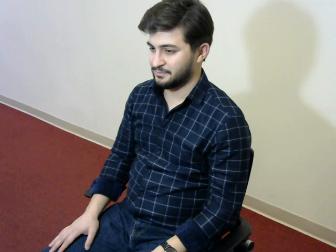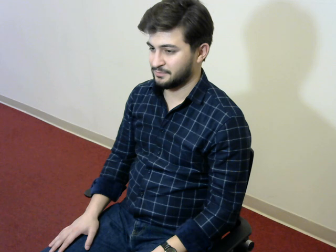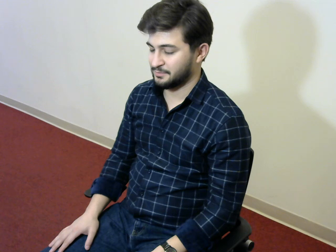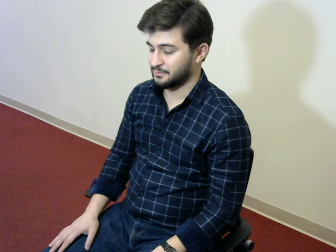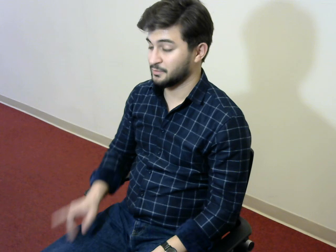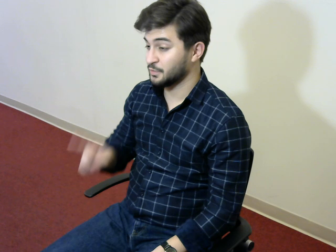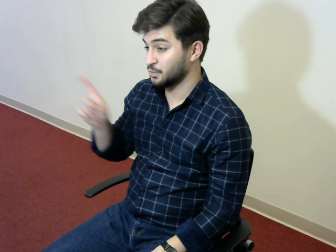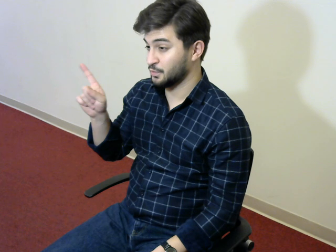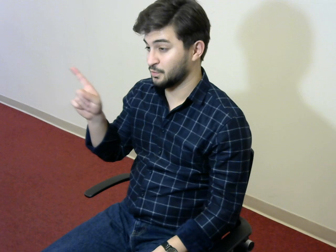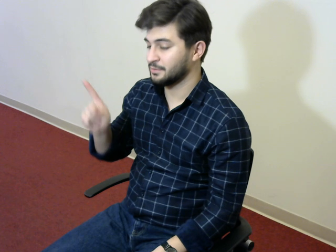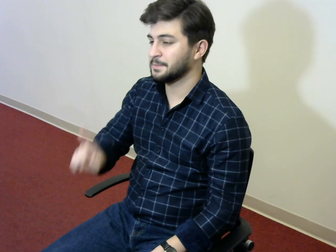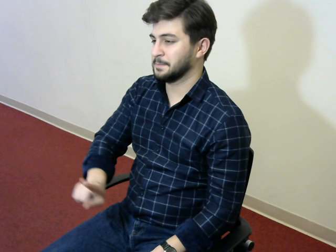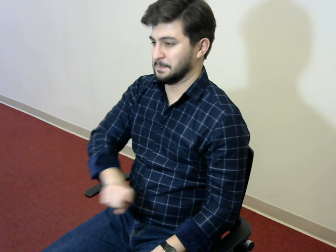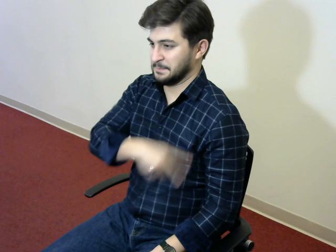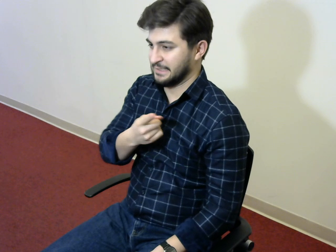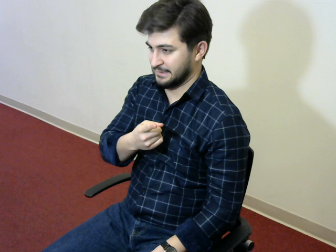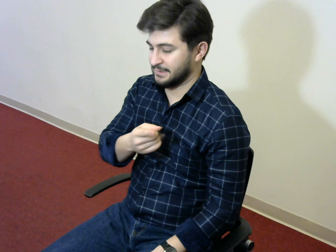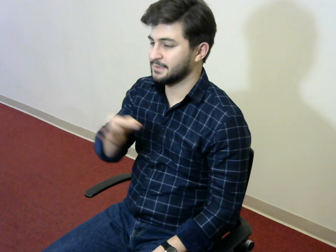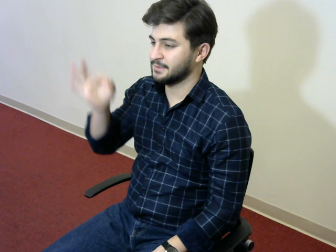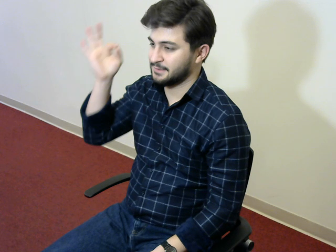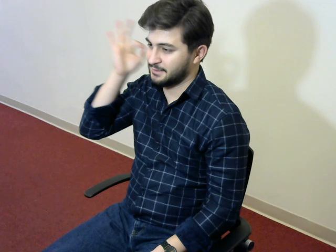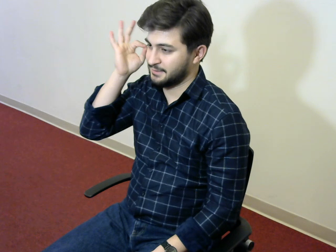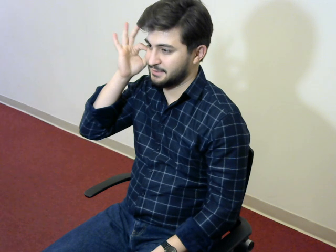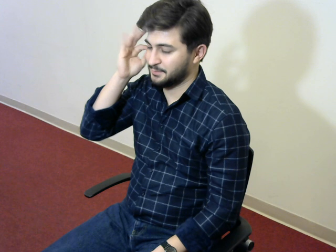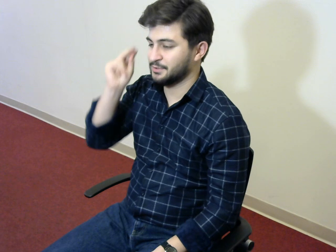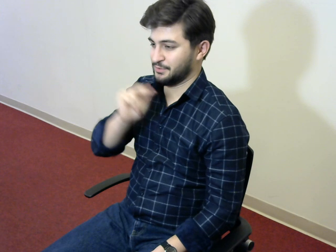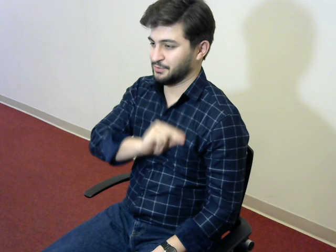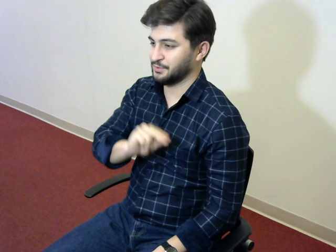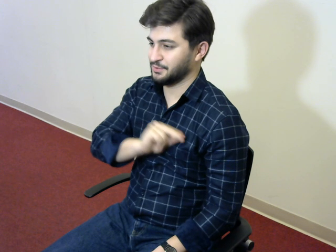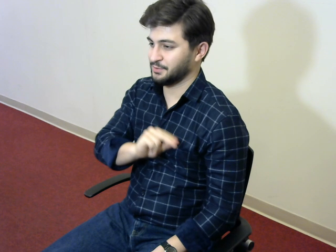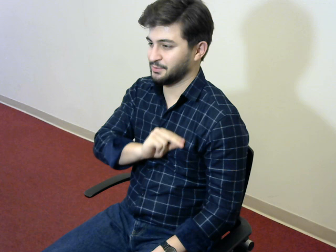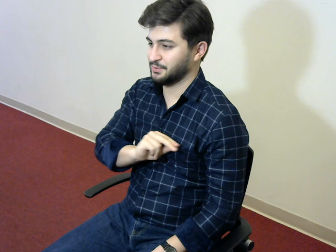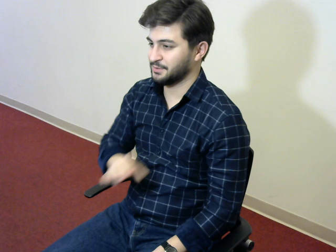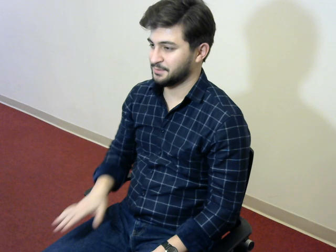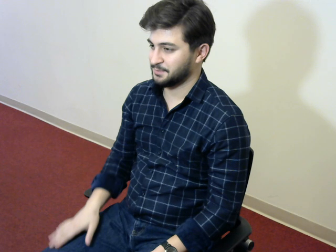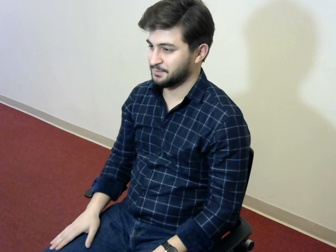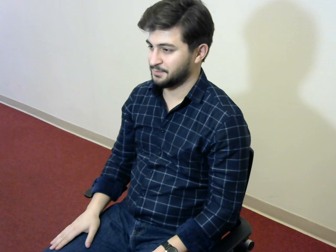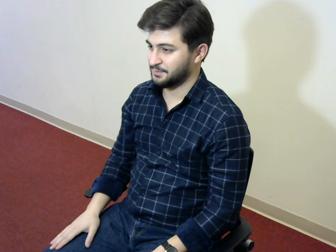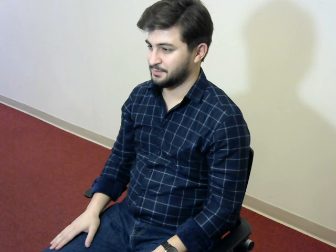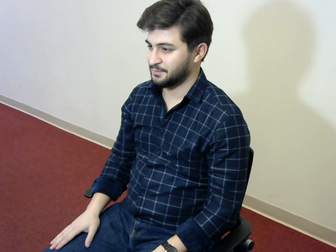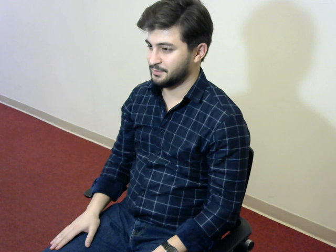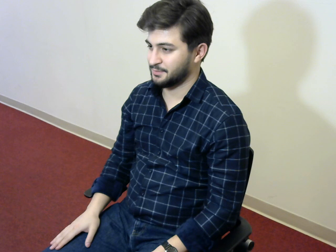Orda professional həkimlər çalışır